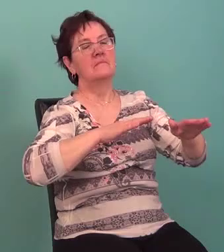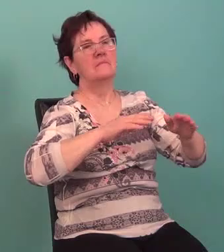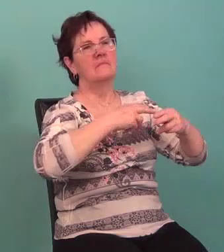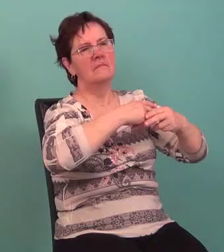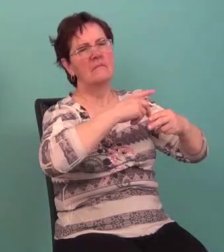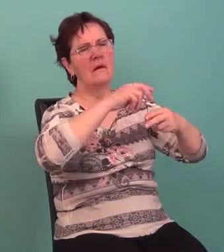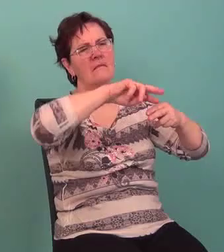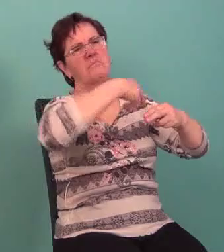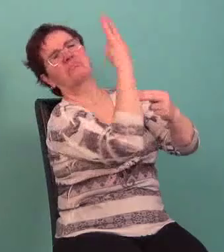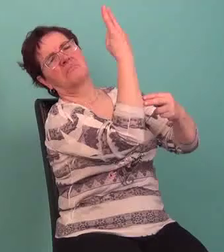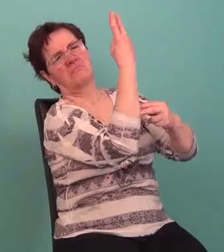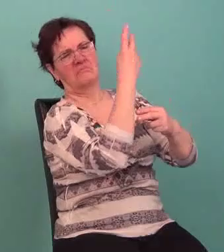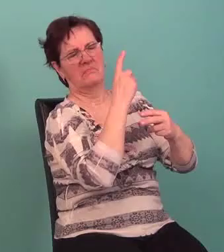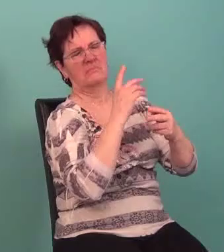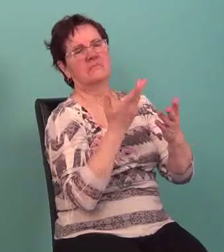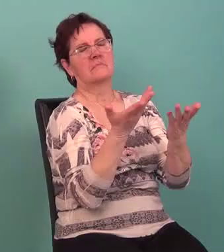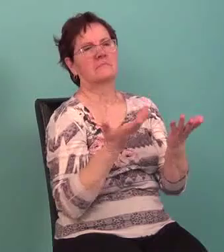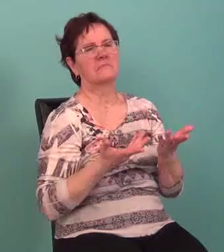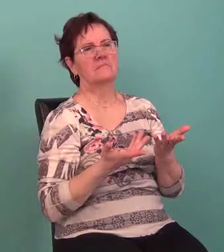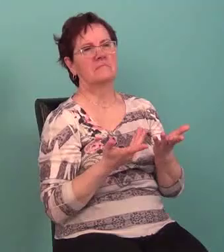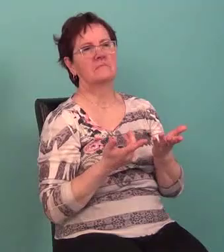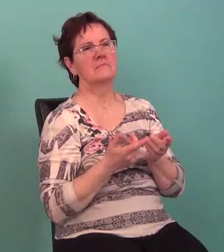Człowiek poślizgnął się i upadając odwrócił się do góry nogami.